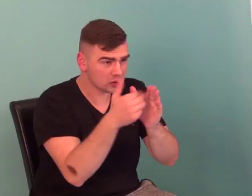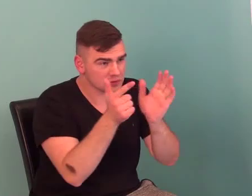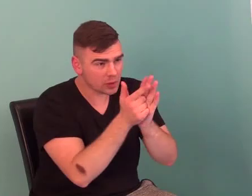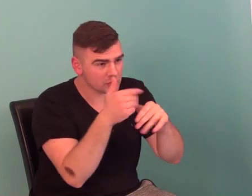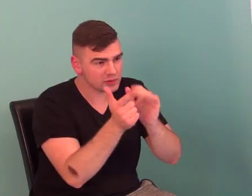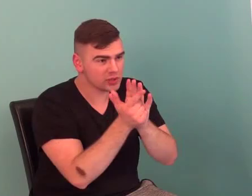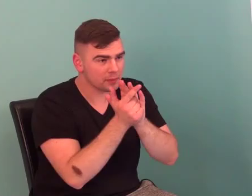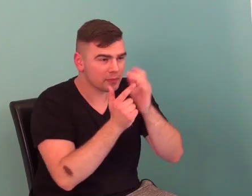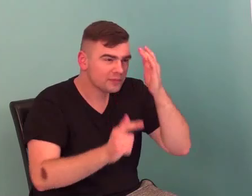Kończysz o siedemnastej.